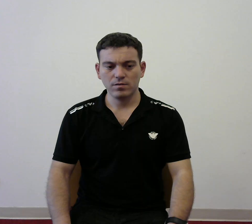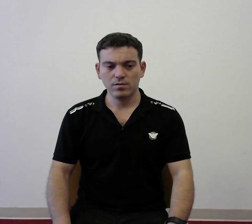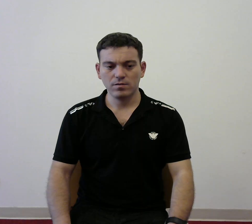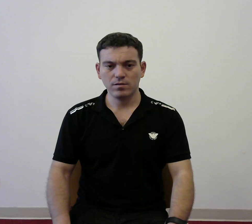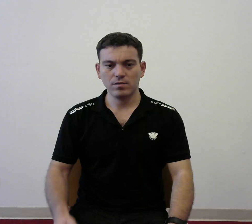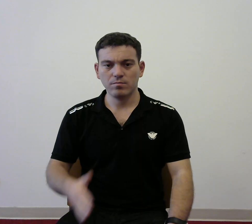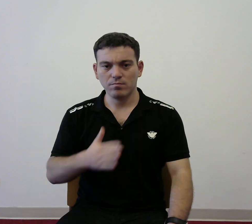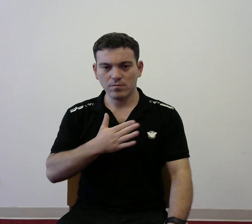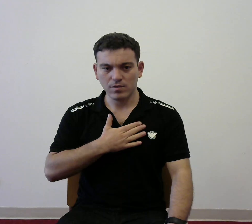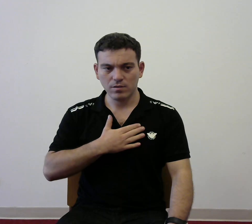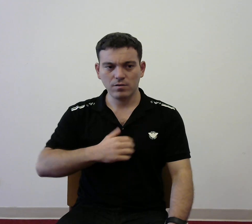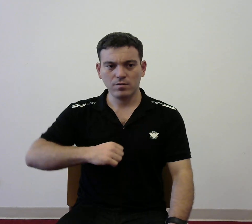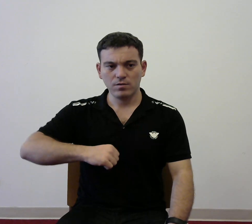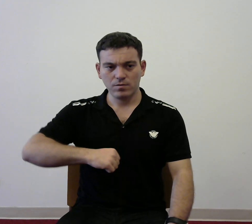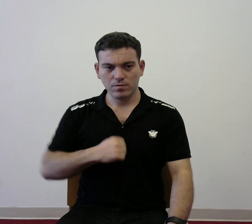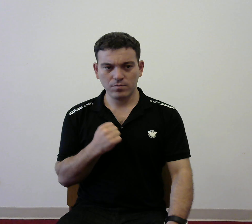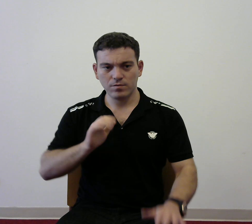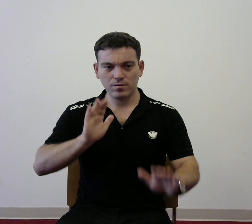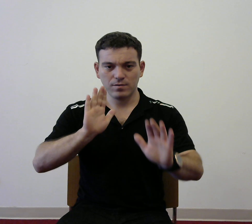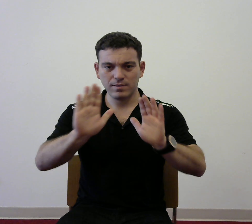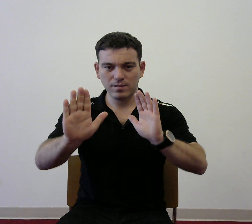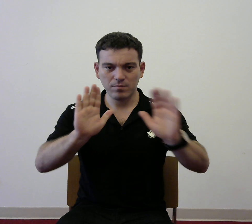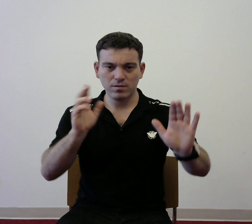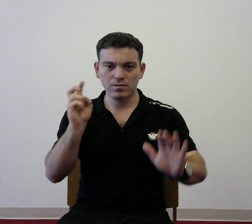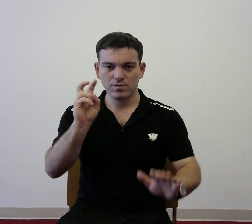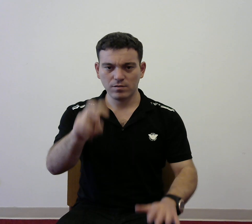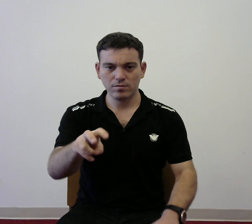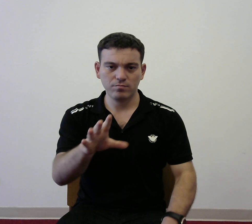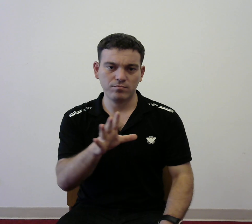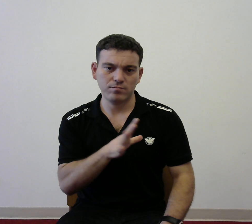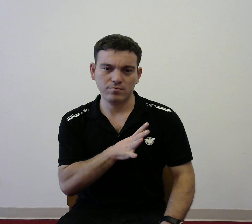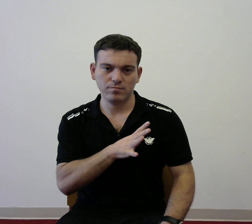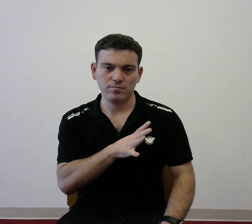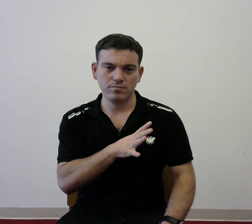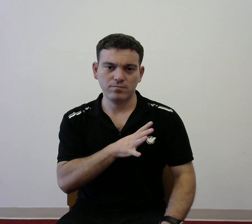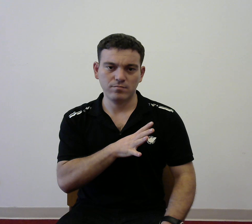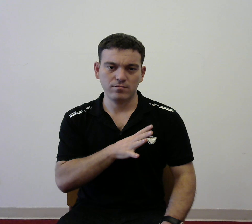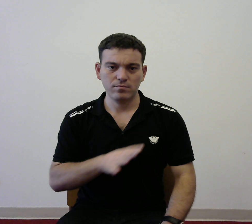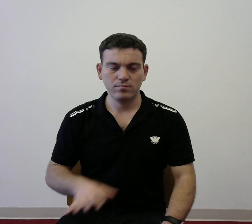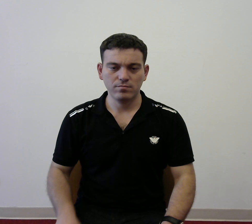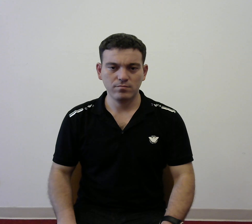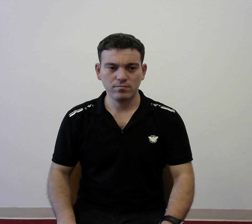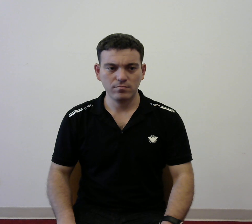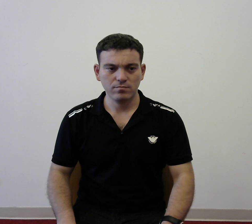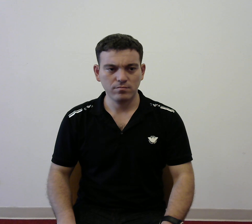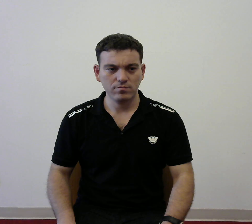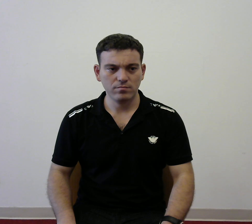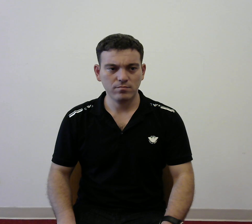Mənim dostumla sərgiyə getmişdim